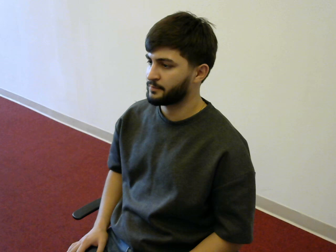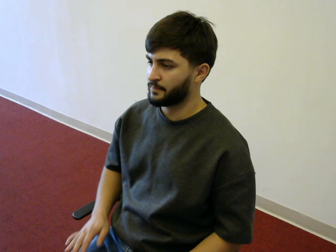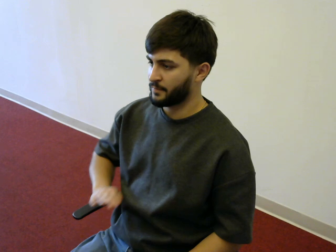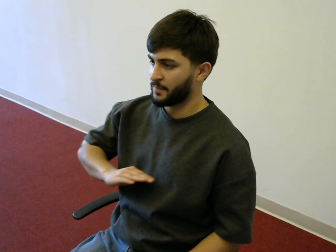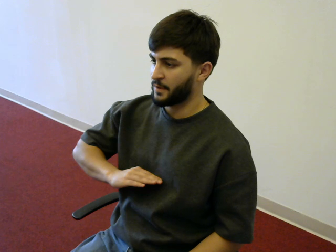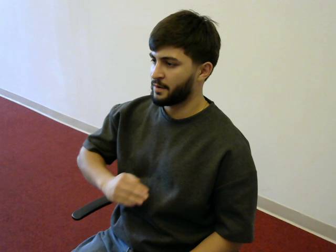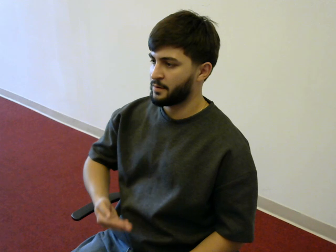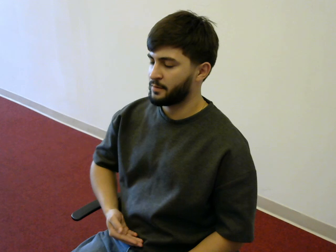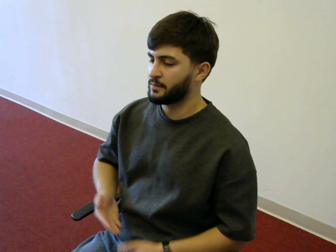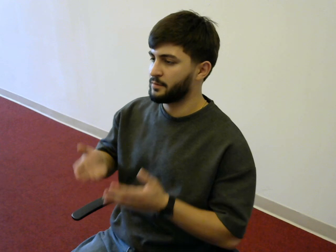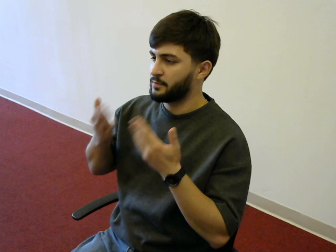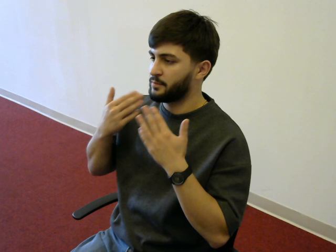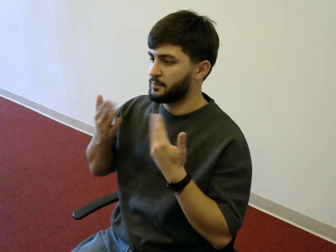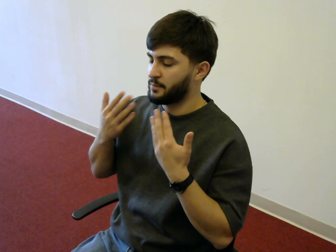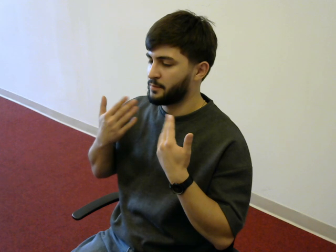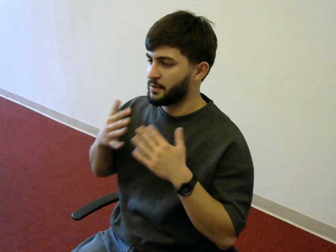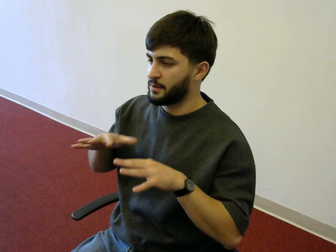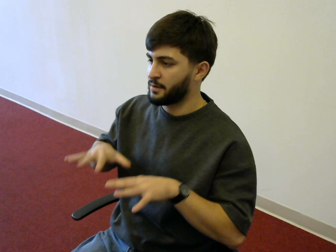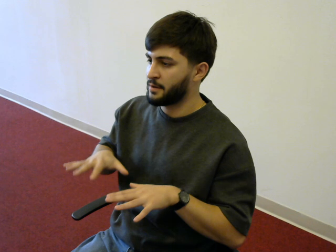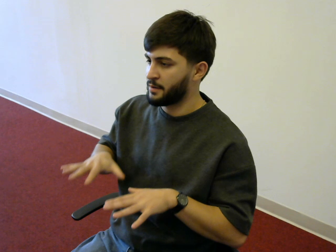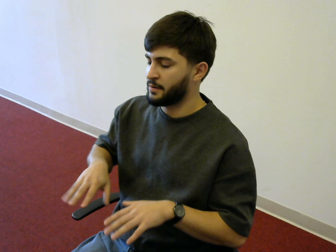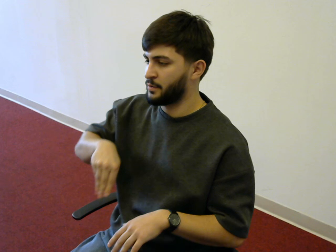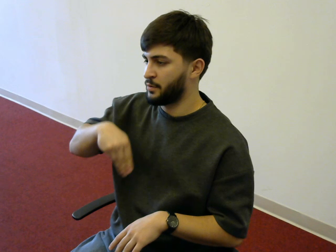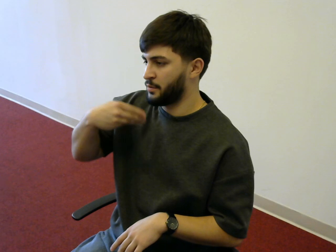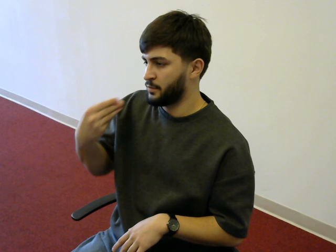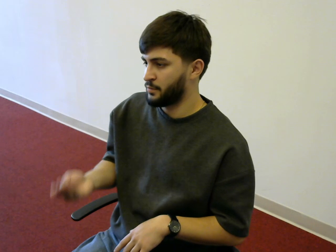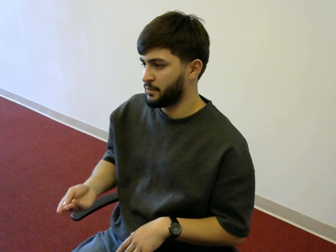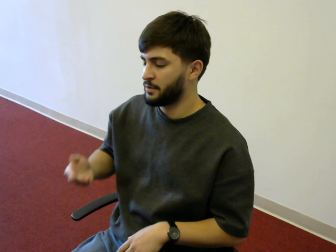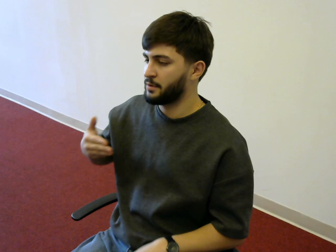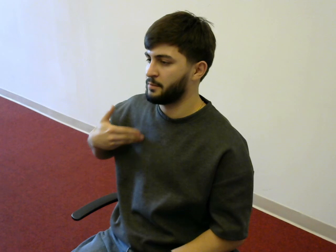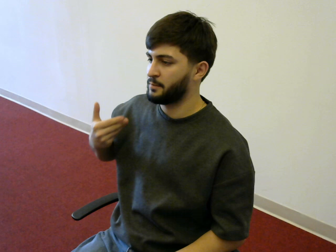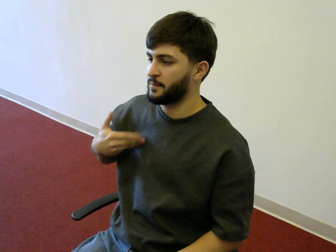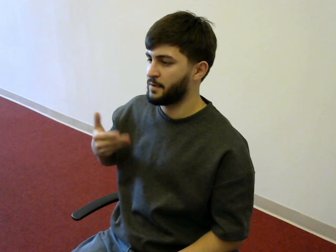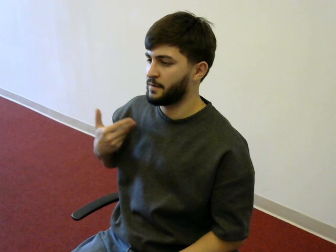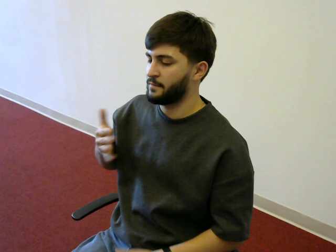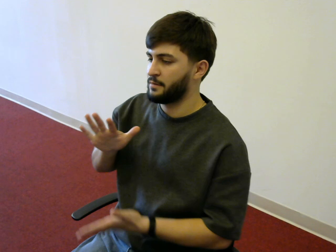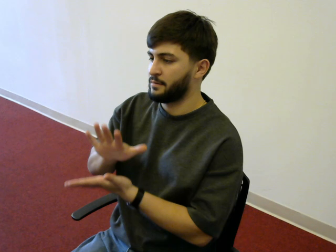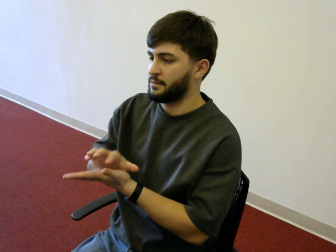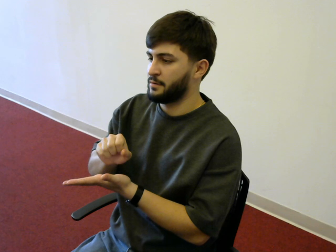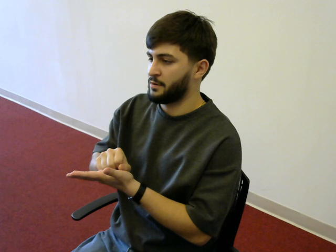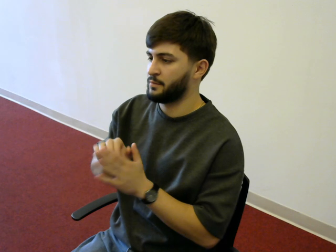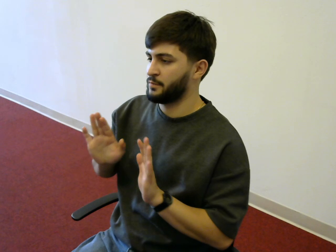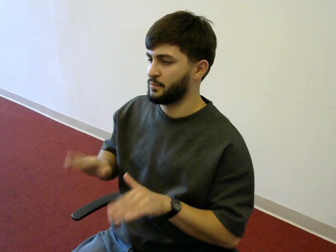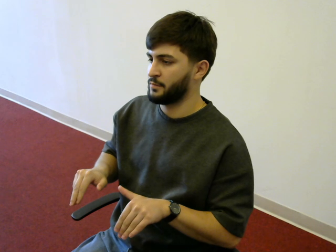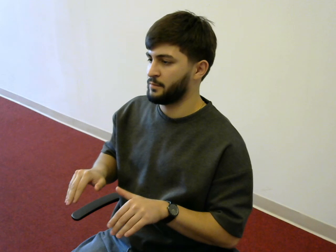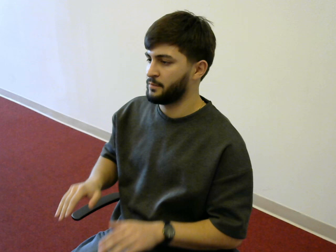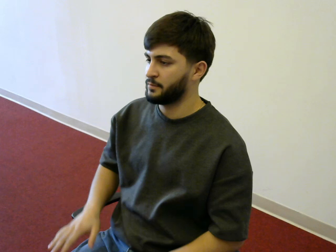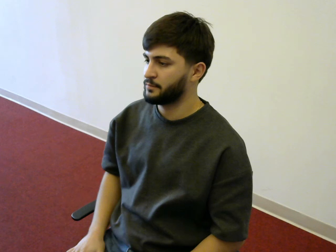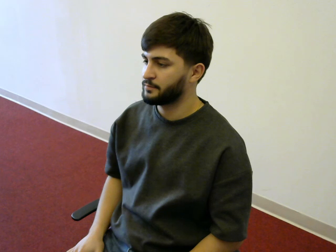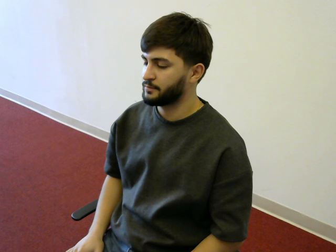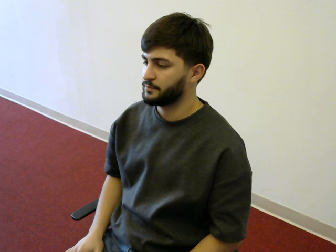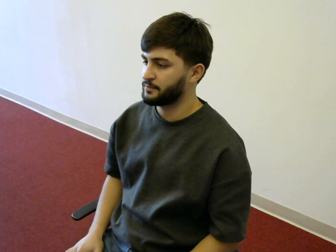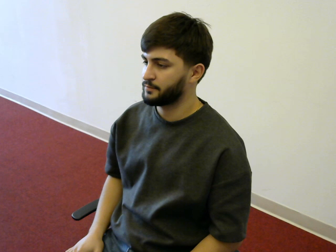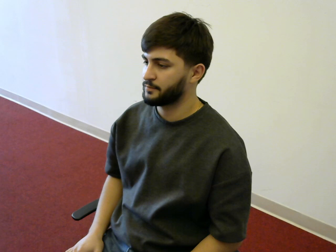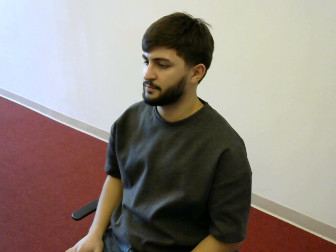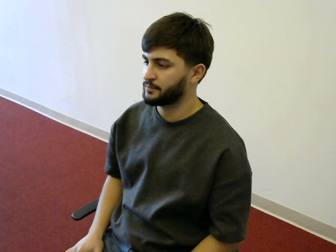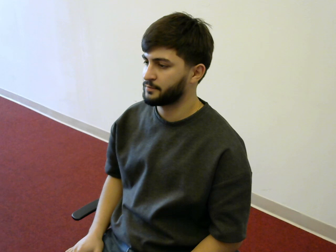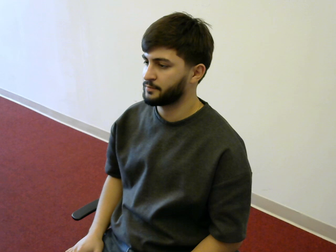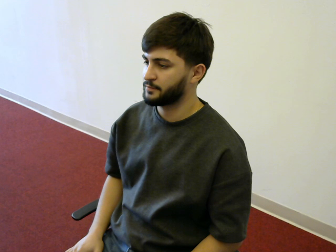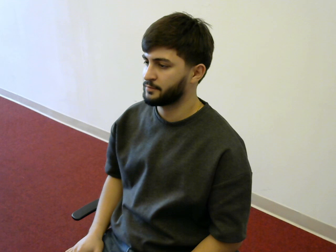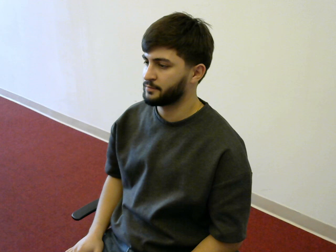Bağda yerə düşən meyvələr xarab olmuşdu